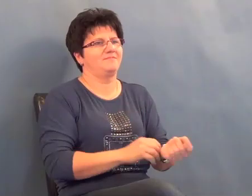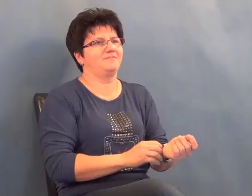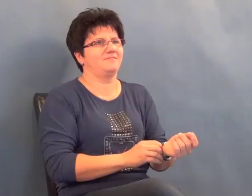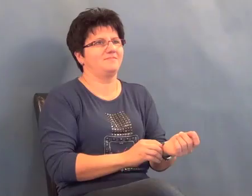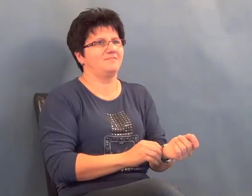Państwo.